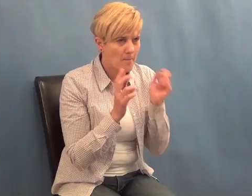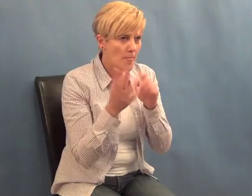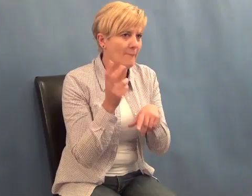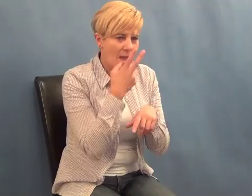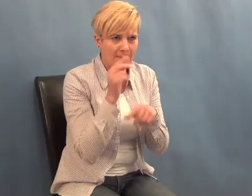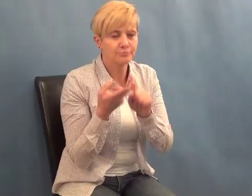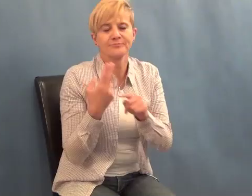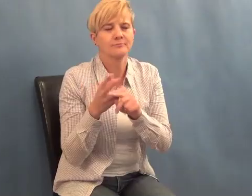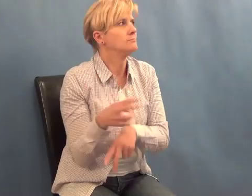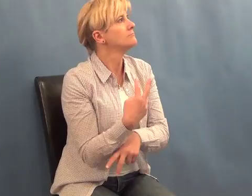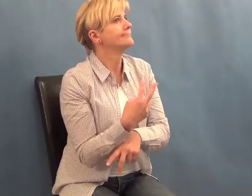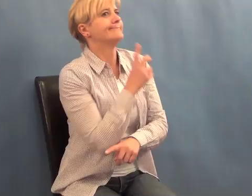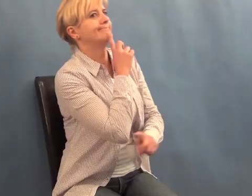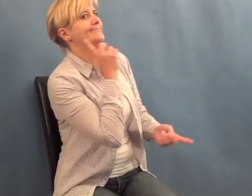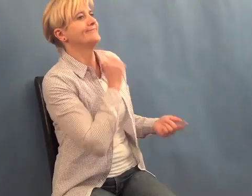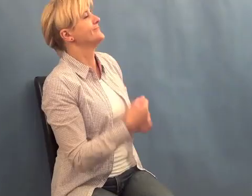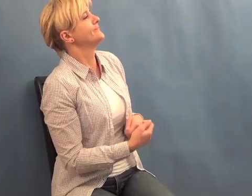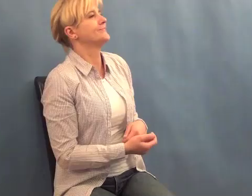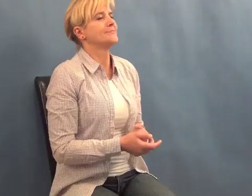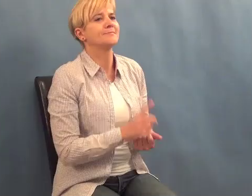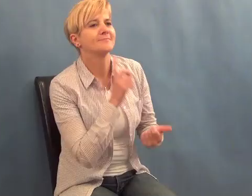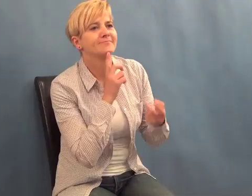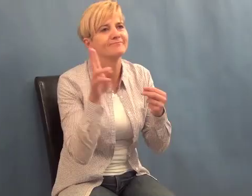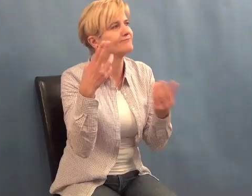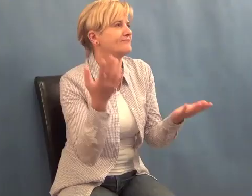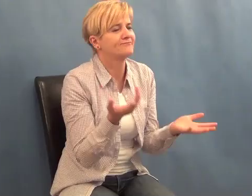Charlie rzuca za siebie, odwraca się, zakłopotany patrzy na niego, no.